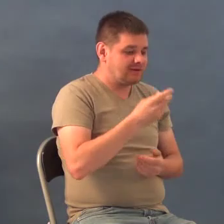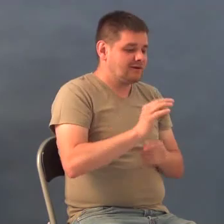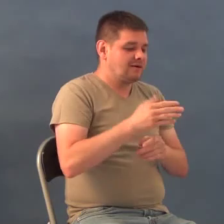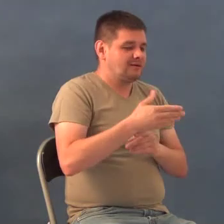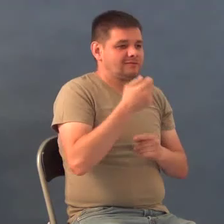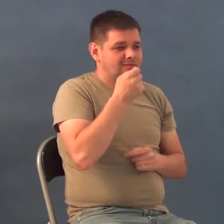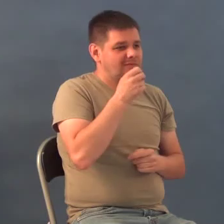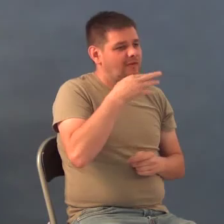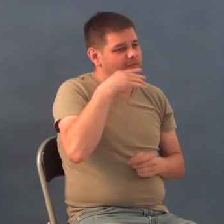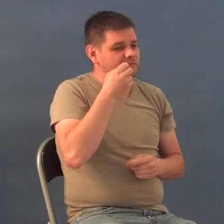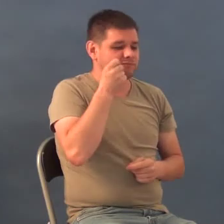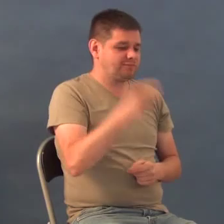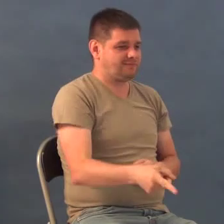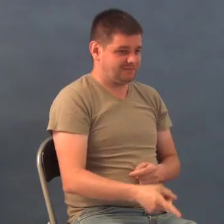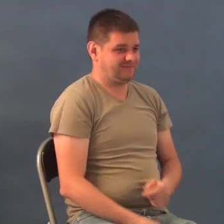Akurat rybka wypluwa wodą.